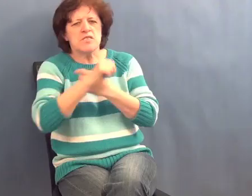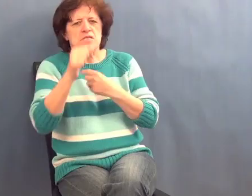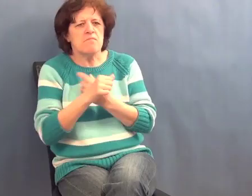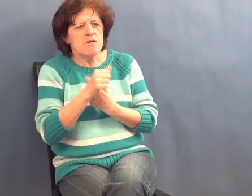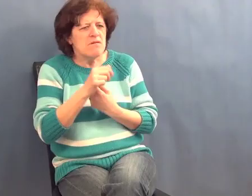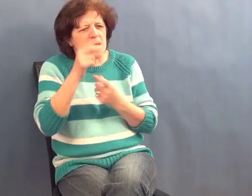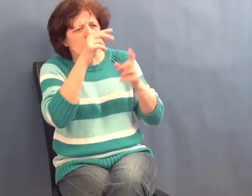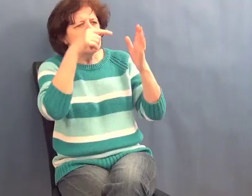Szukali i znaleźli.